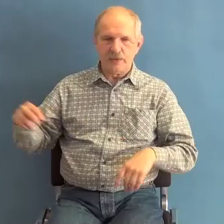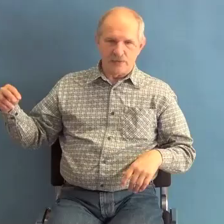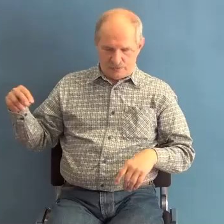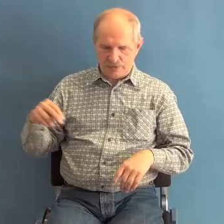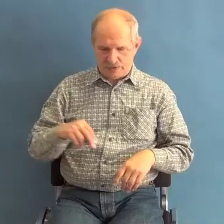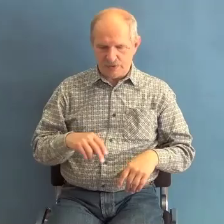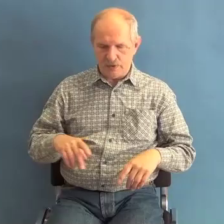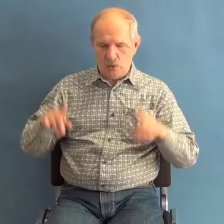Ktoś idzie.